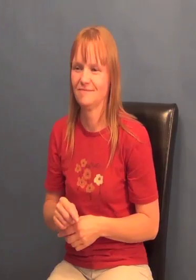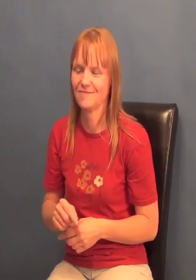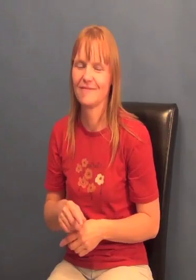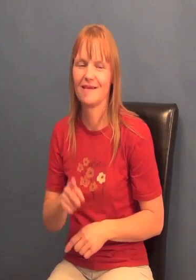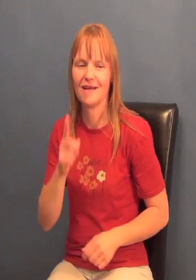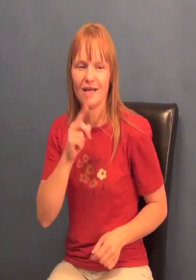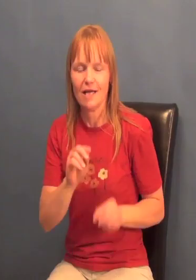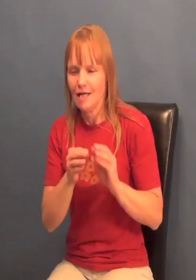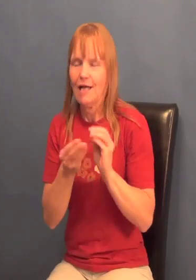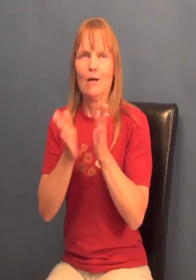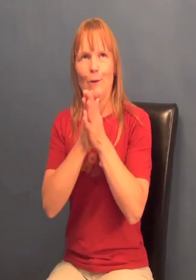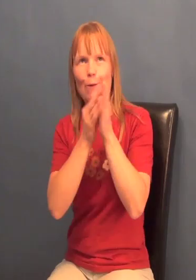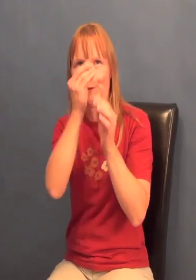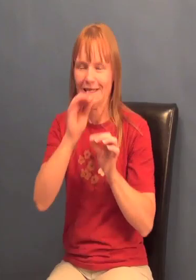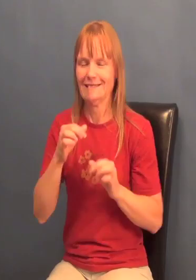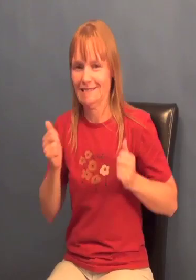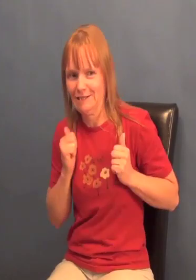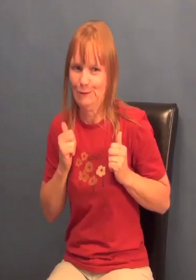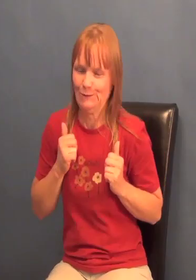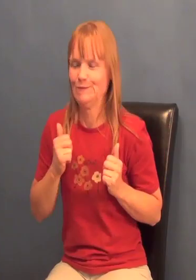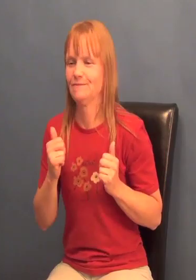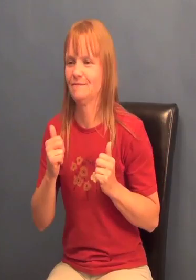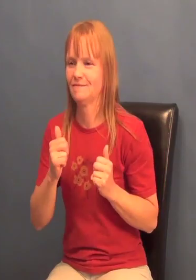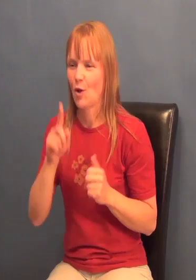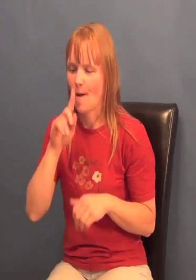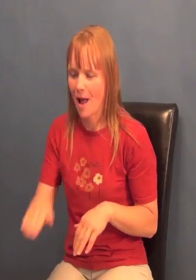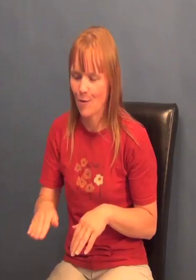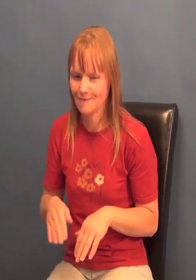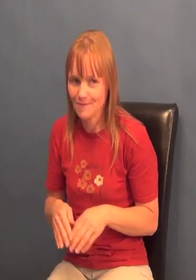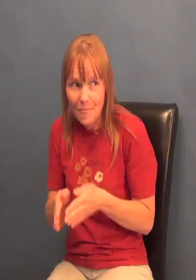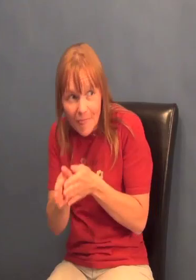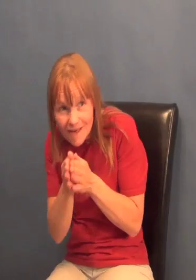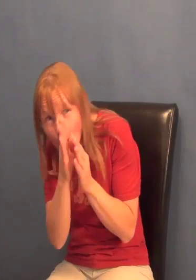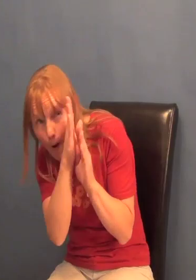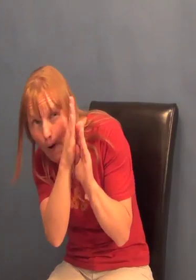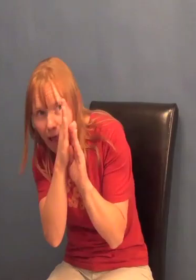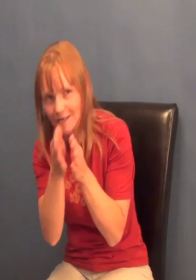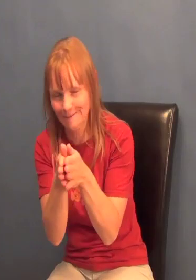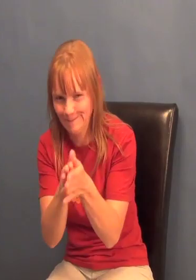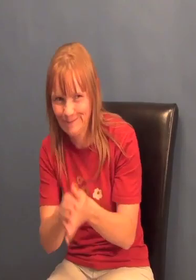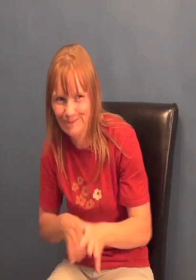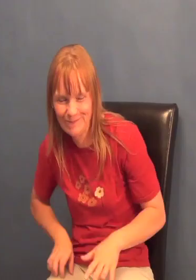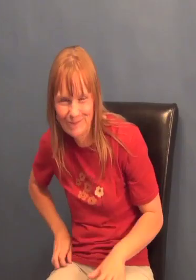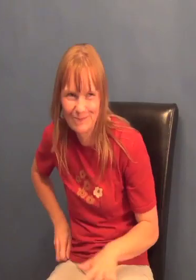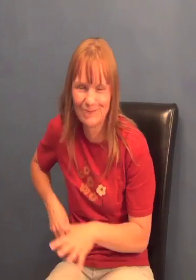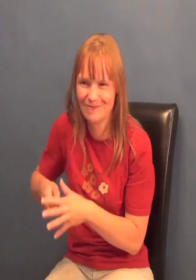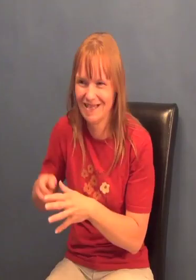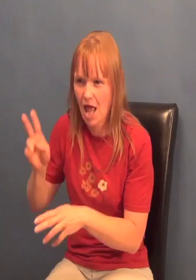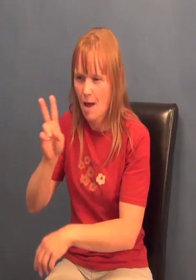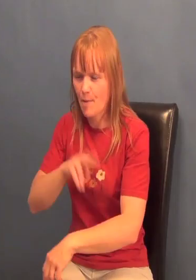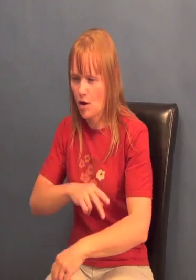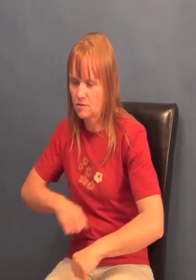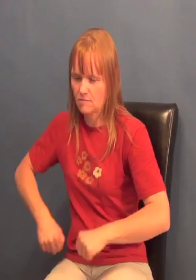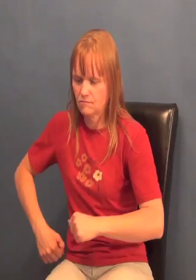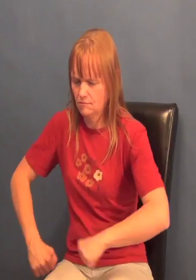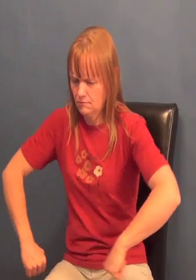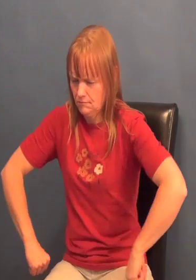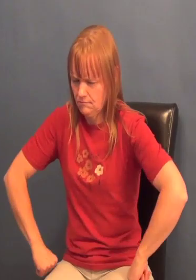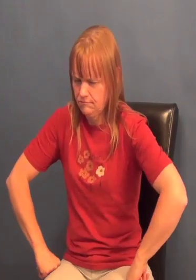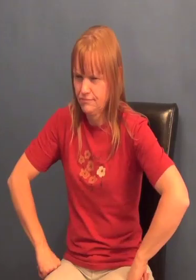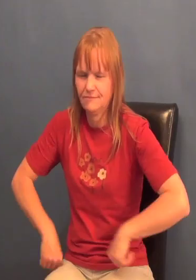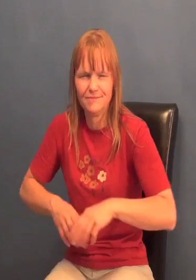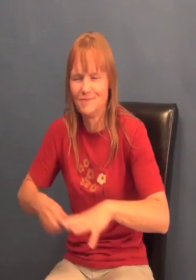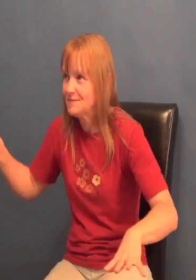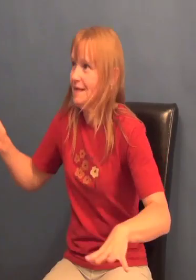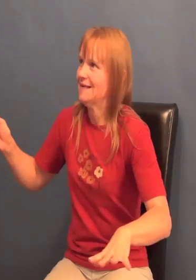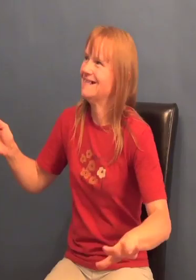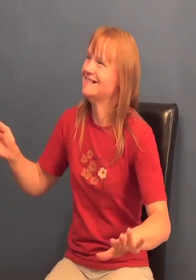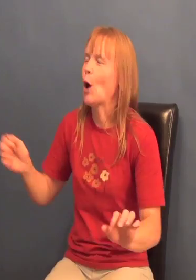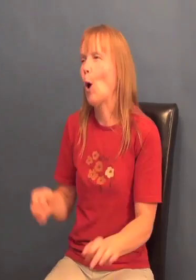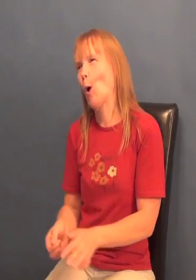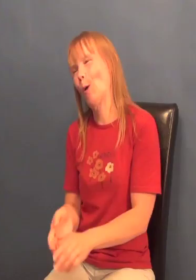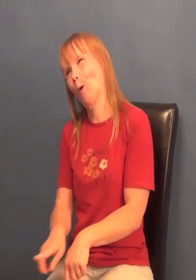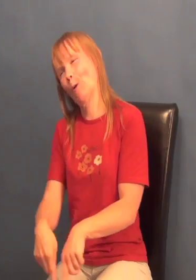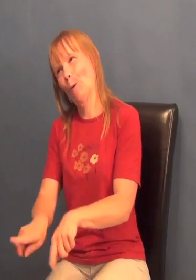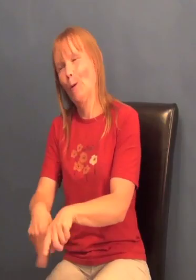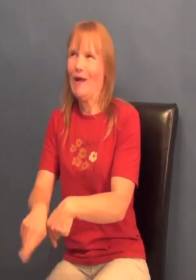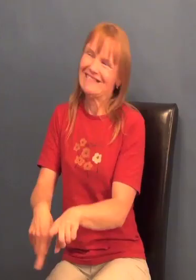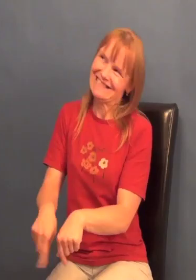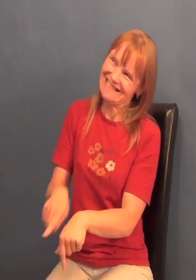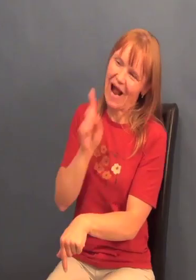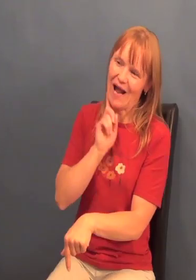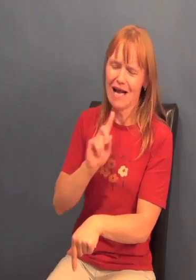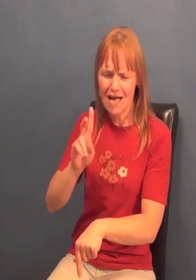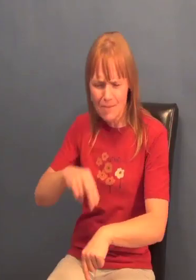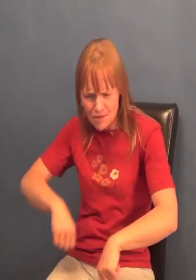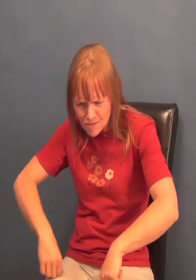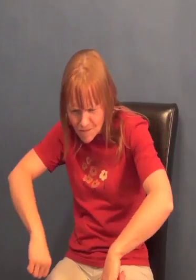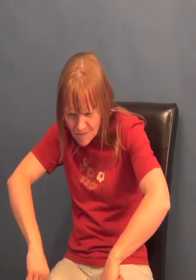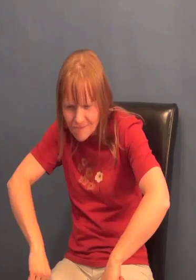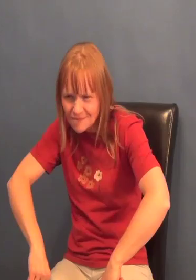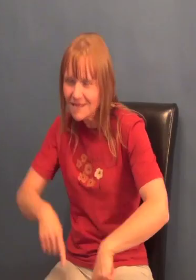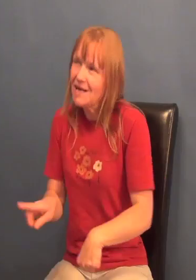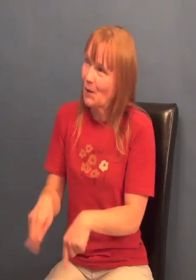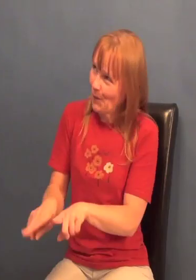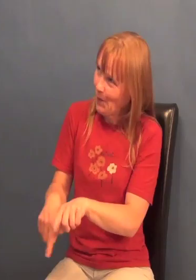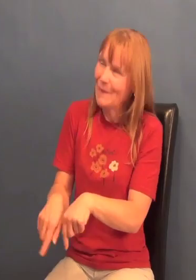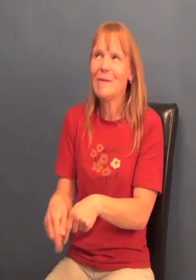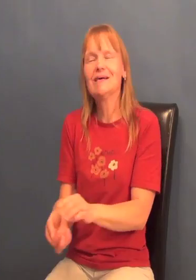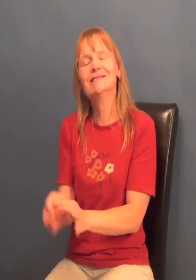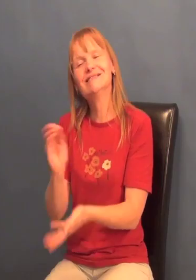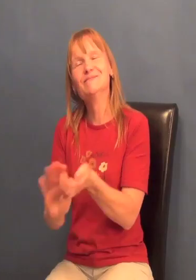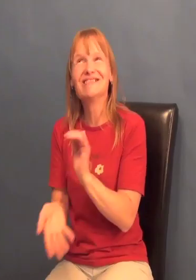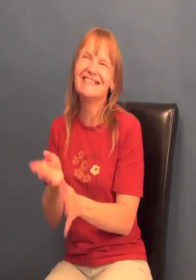Mężczyzna z plecakiem nadchodzi. Mały chłopiec za rogiem wyjmuje z kieszeni kamień, ale pojawia się policjant. Chłopiec zamierzał rzucić, ale udaje, że nic nie robi.